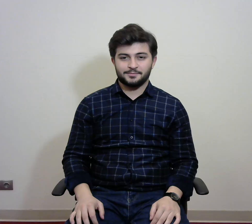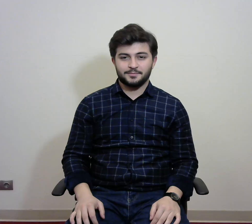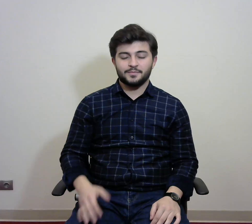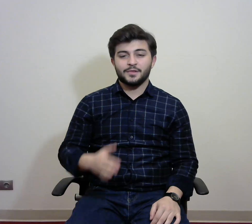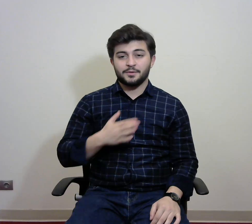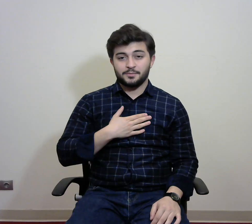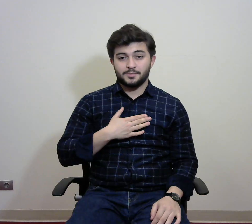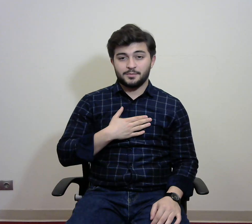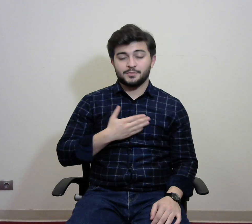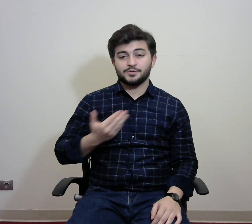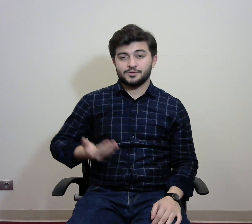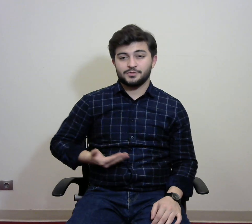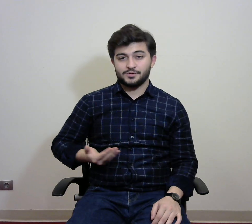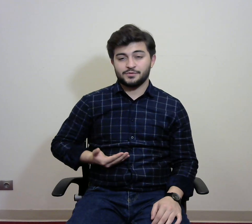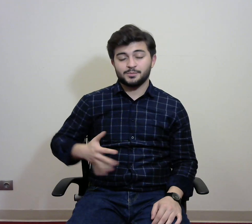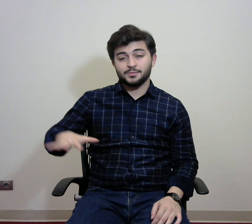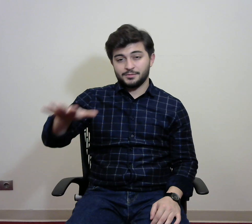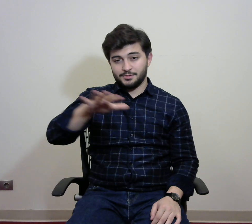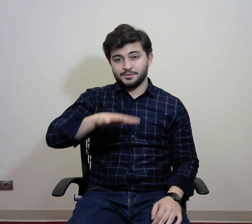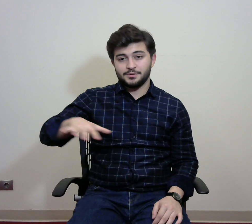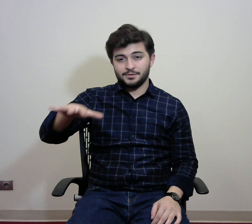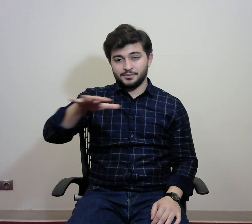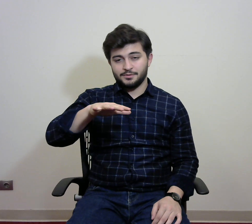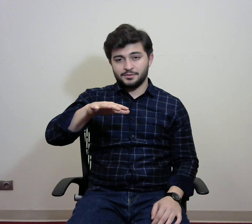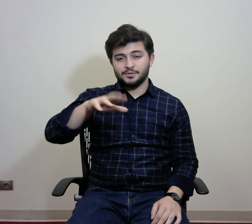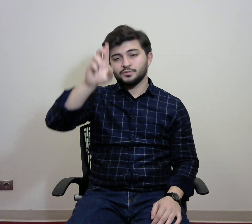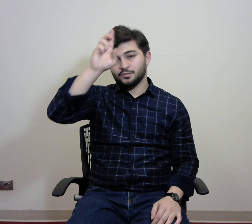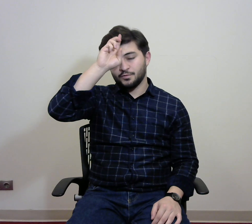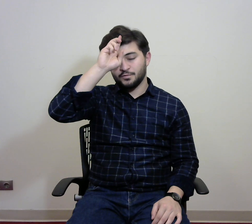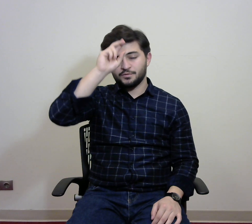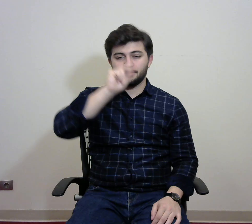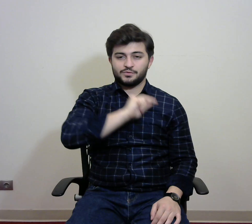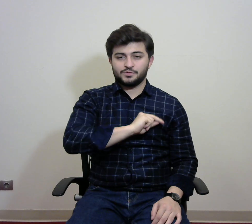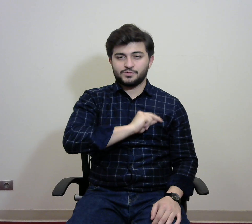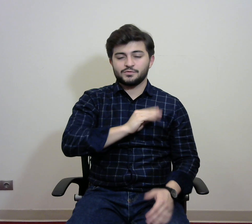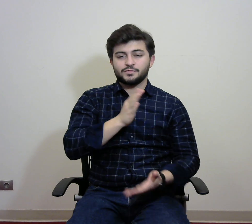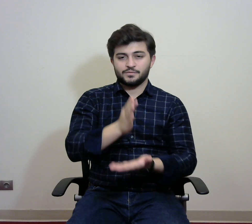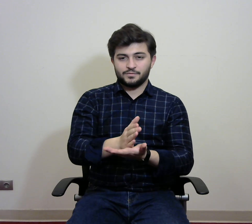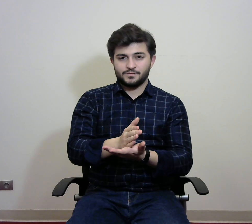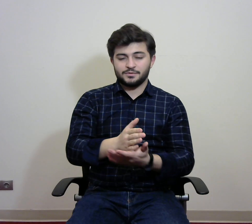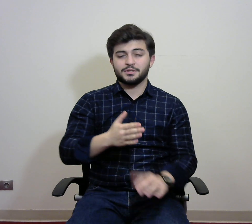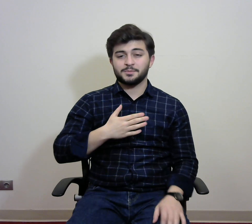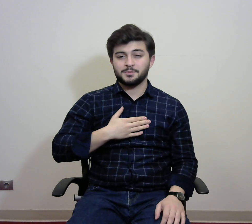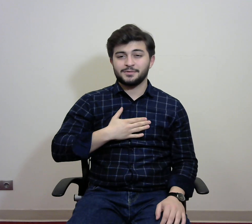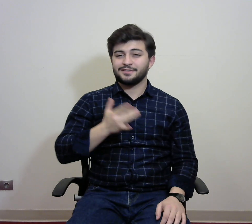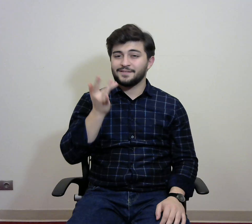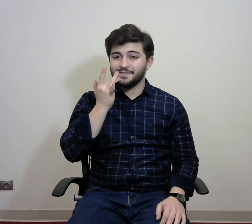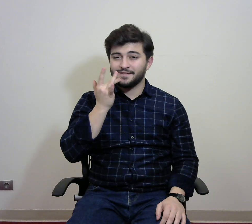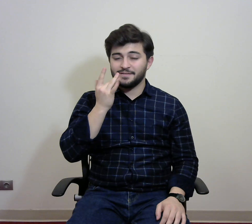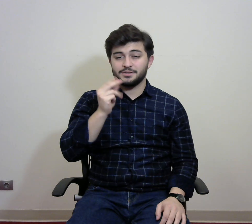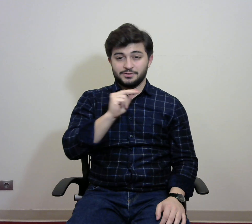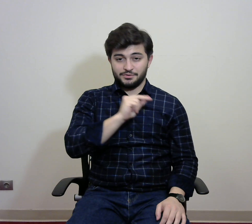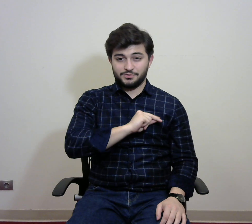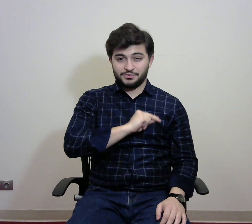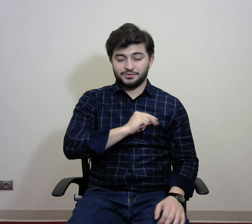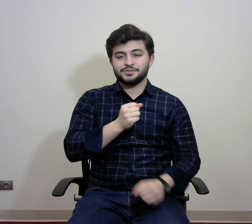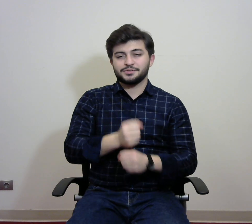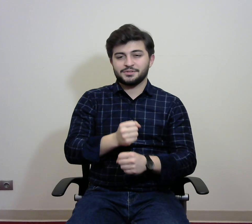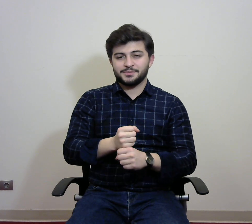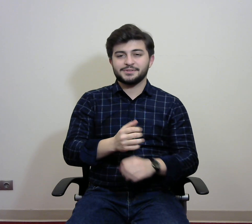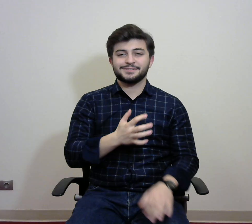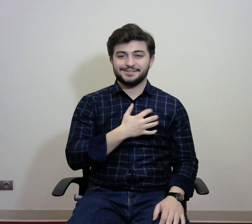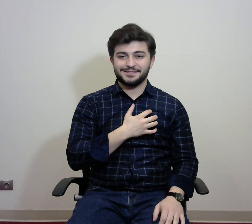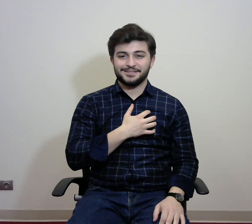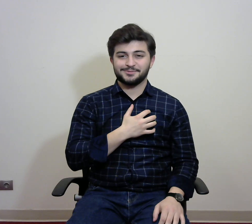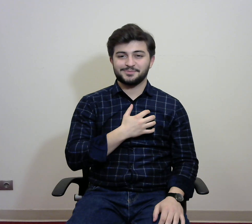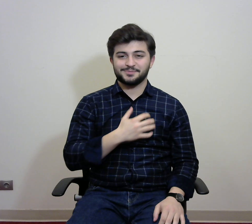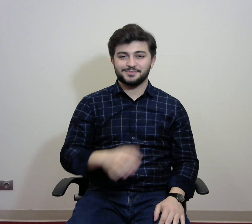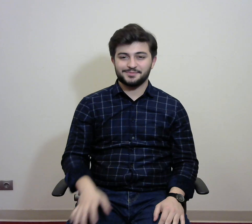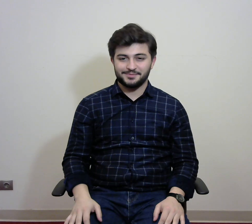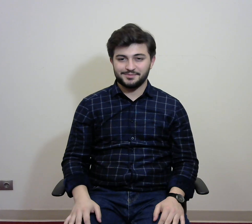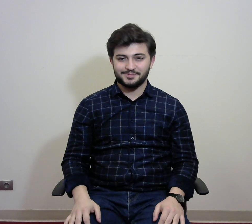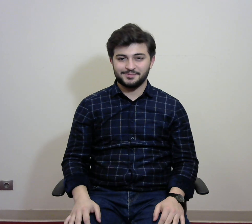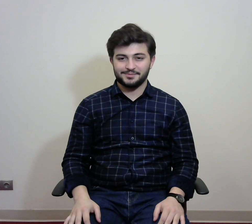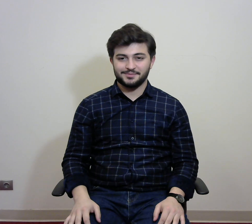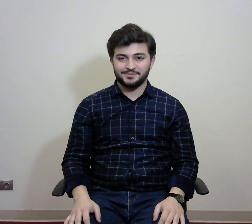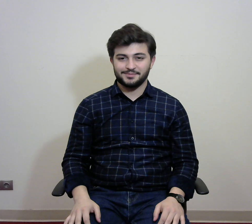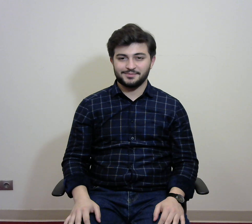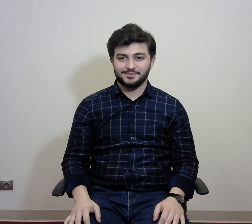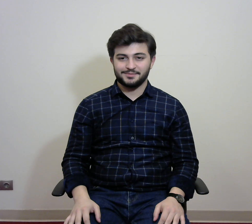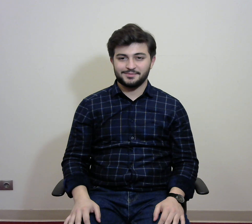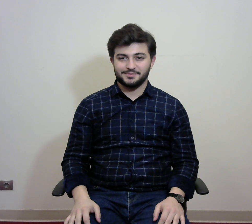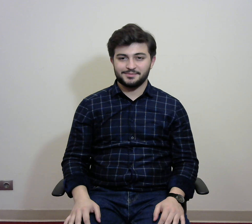Mənim yaşadığım ərazidə dövlət işi var, mən həmin işdə işləmək istəyirəm